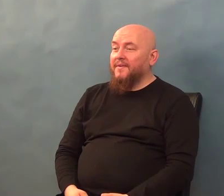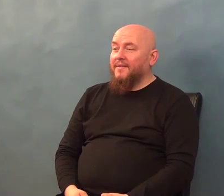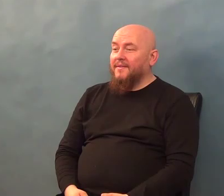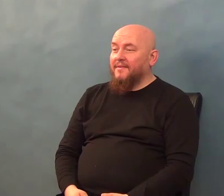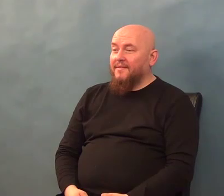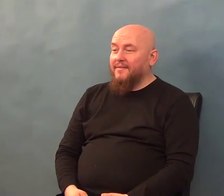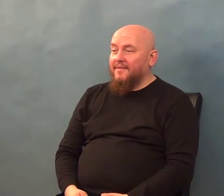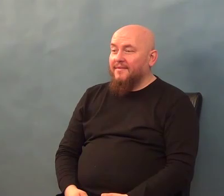Dziewiątego.